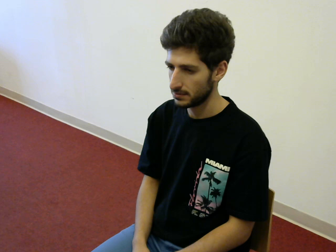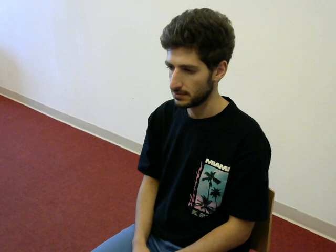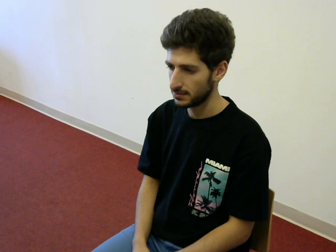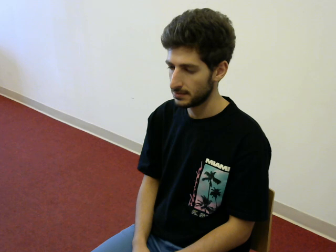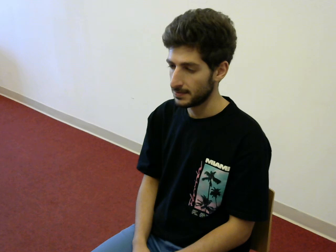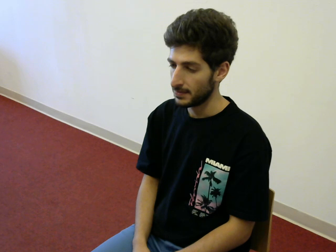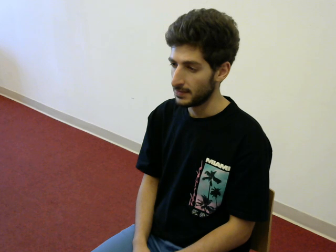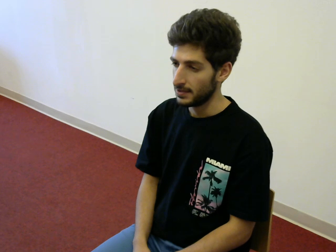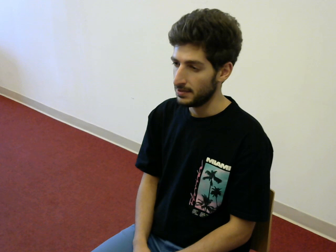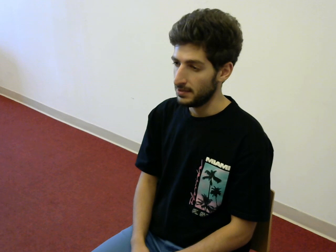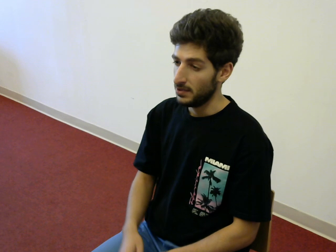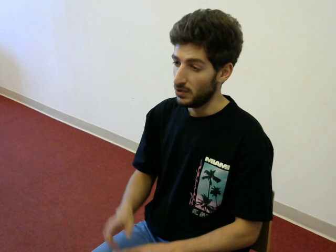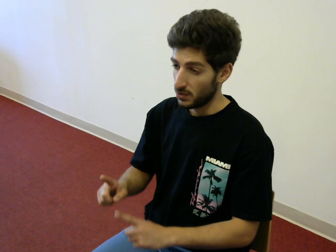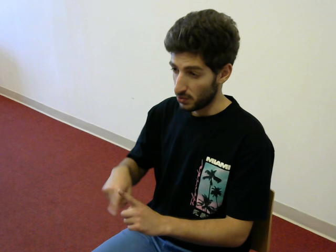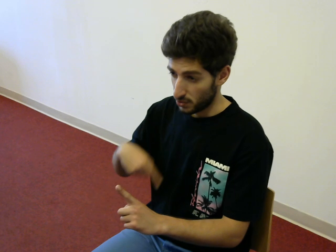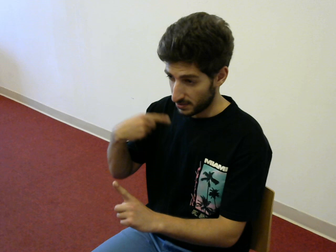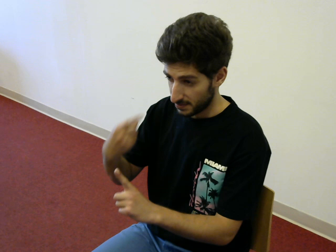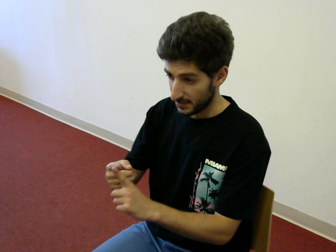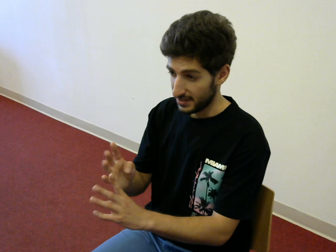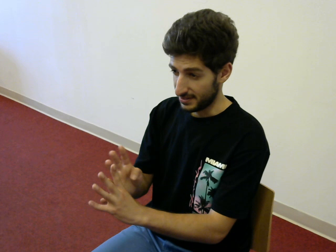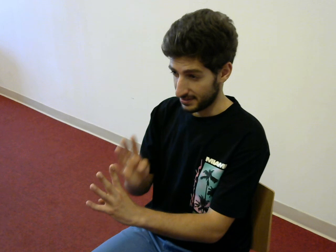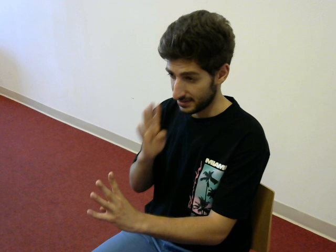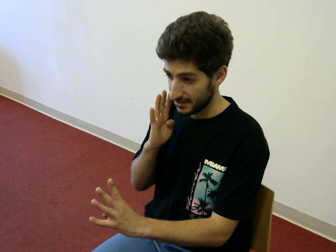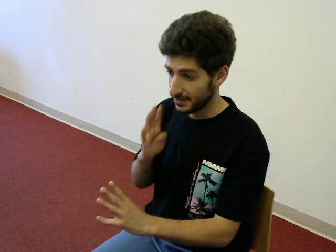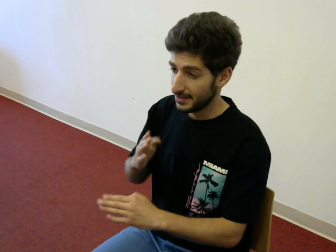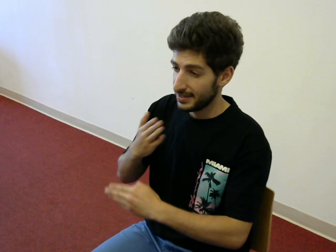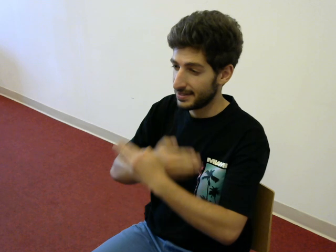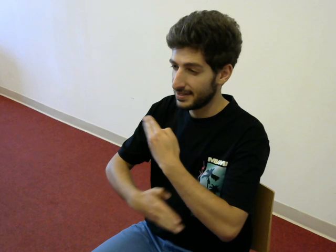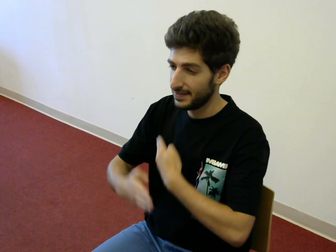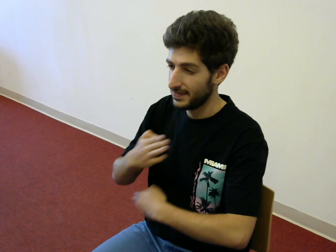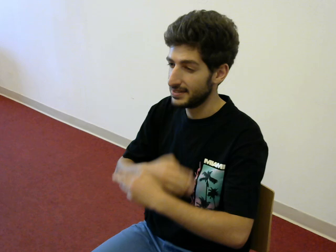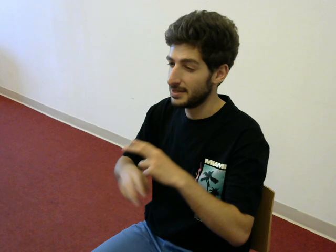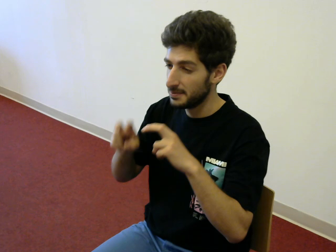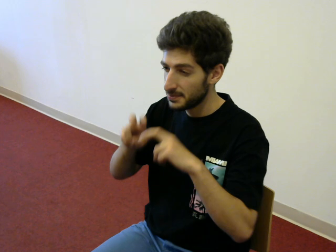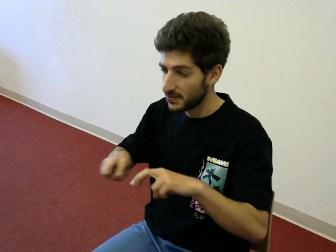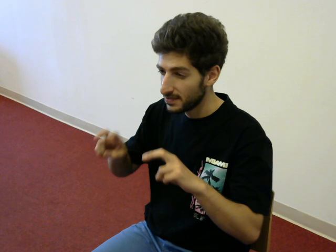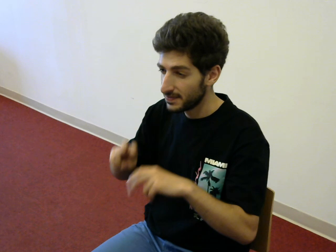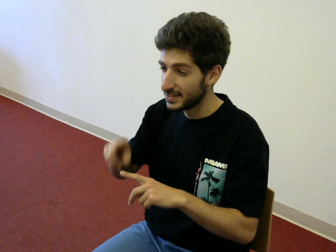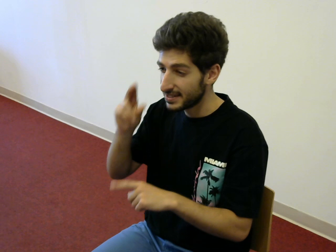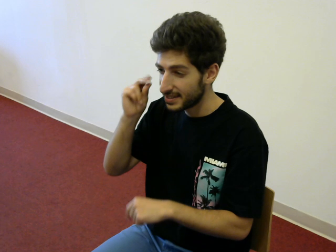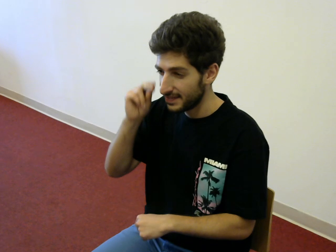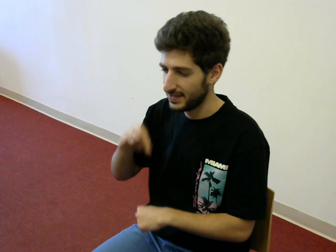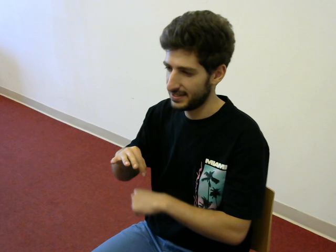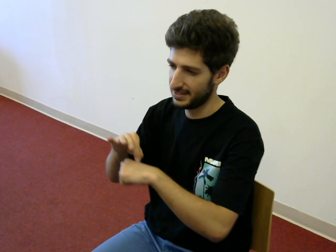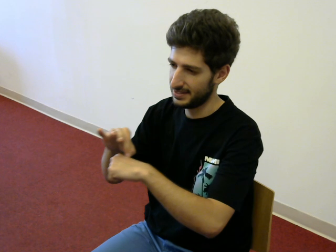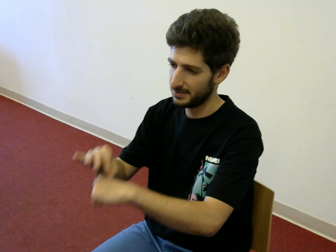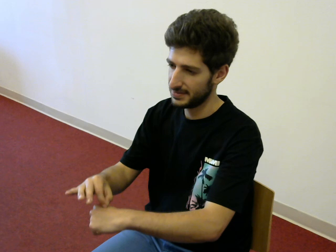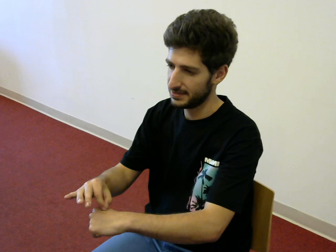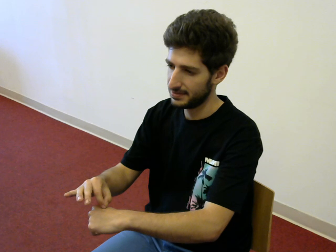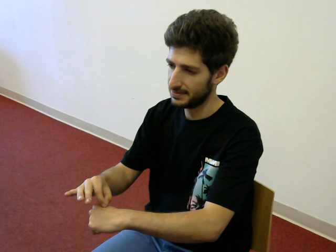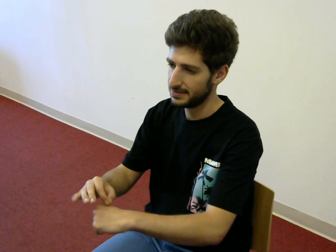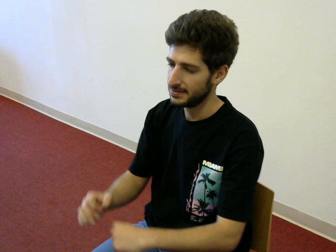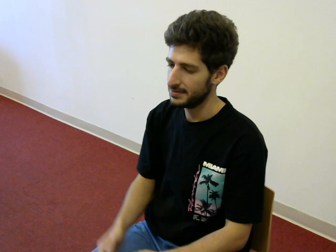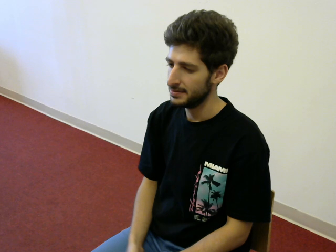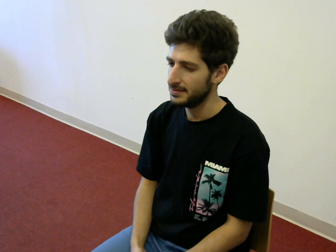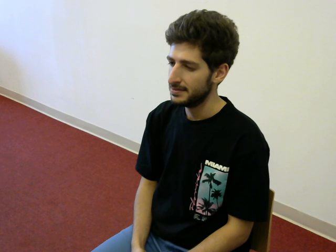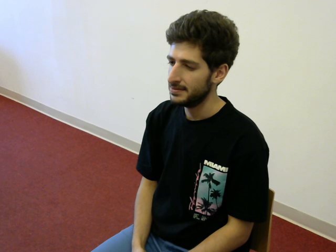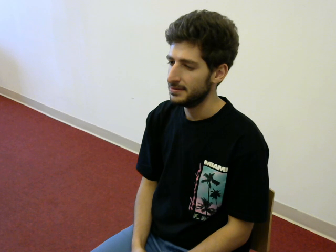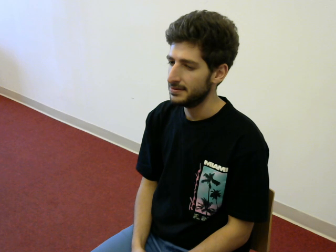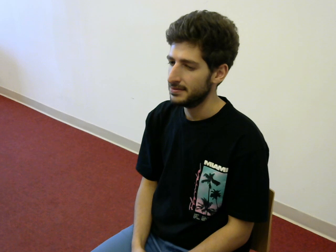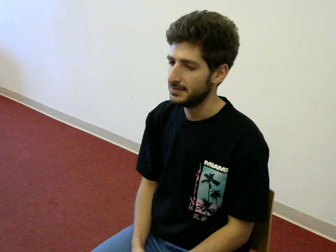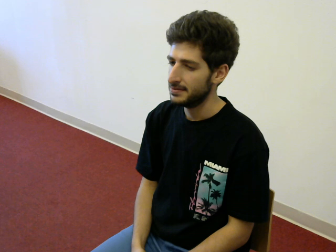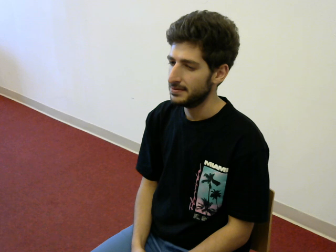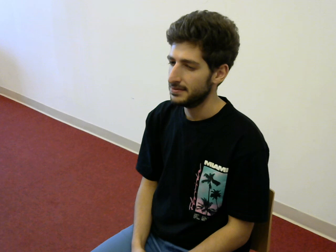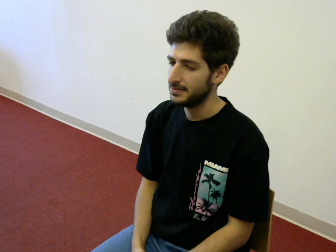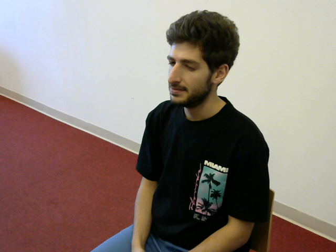Növbəti əlillik müayinəsi nə zaman keçiriləcək?